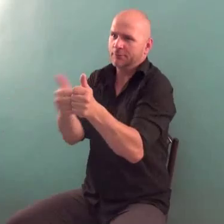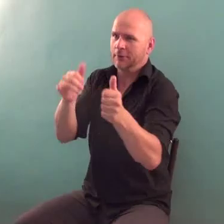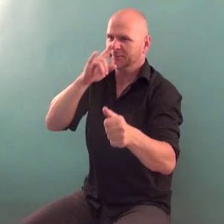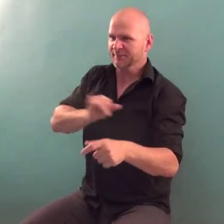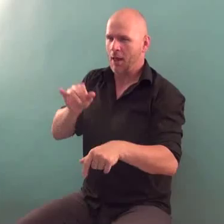Chaplinowi to nie odpowiada.